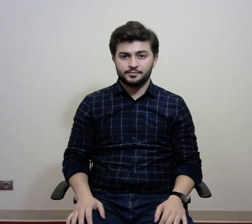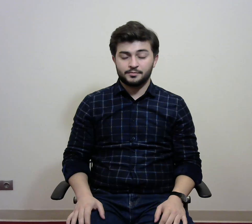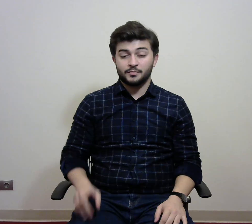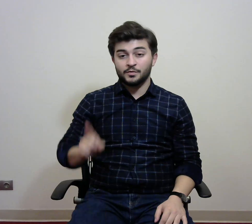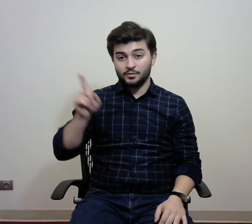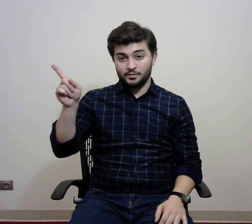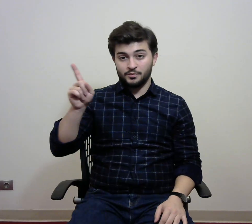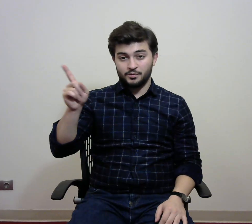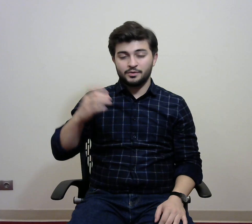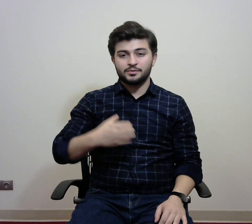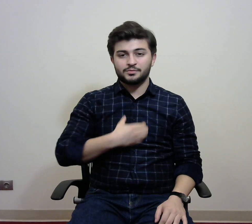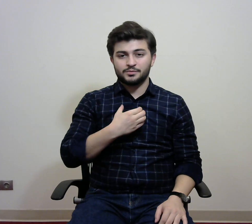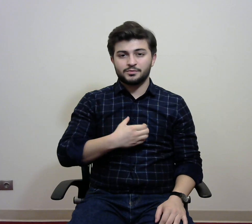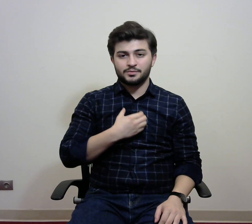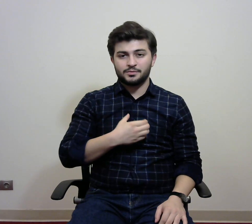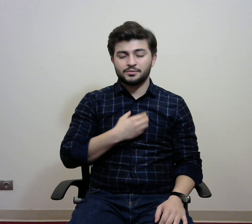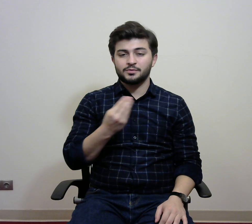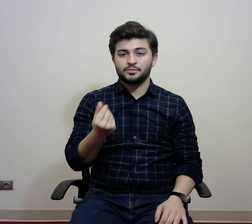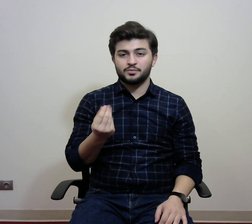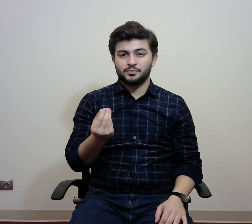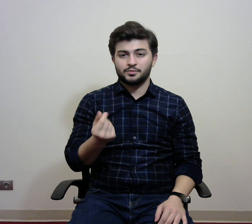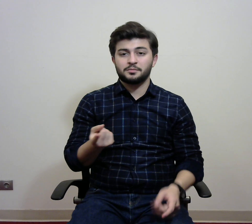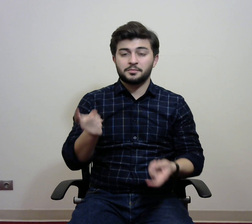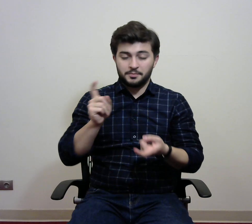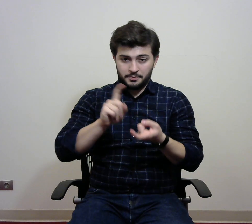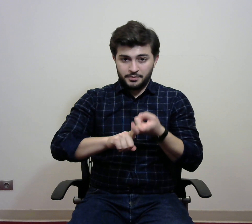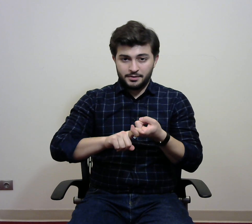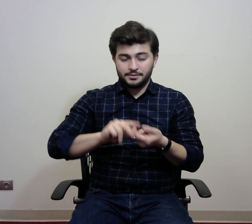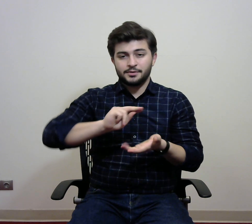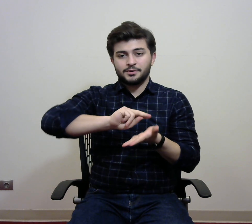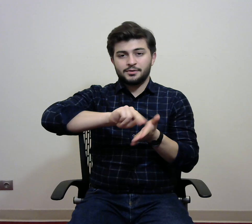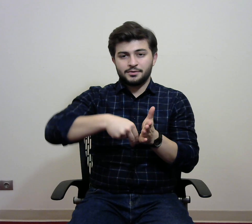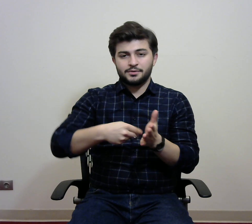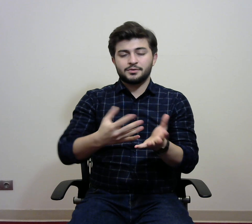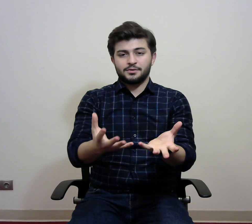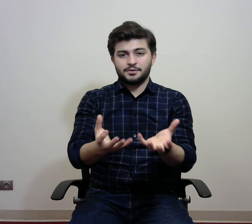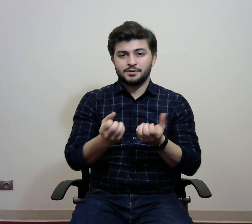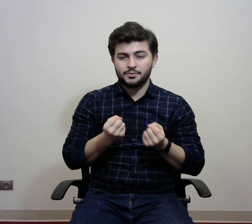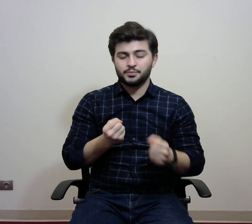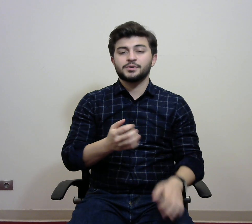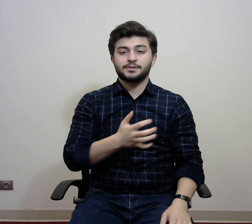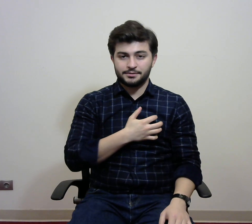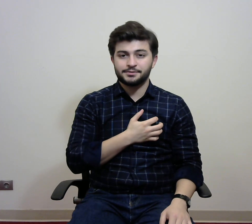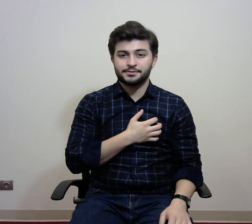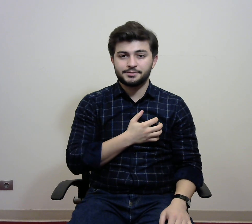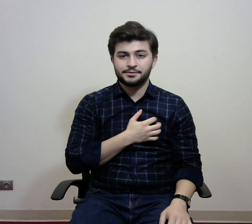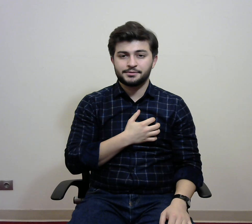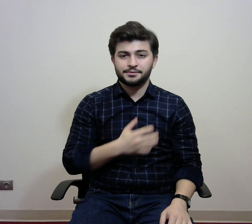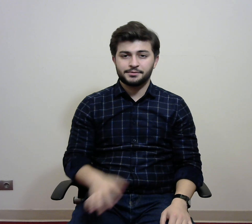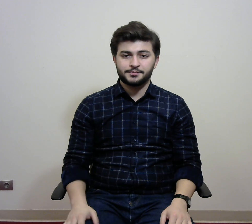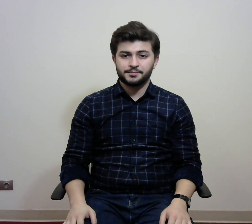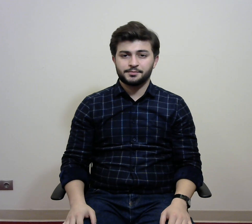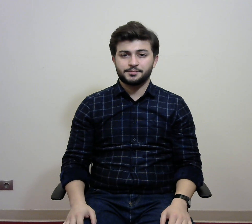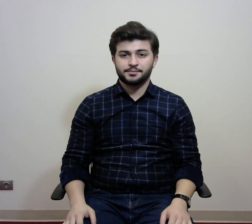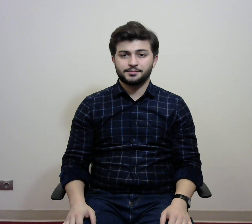O sosial müavinət ilə bağlı arayış almaq istəyir